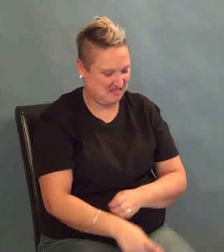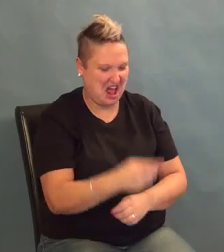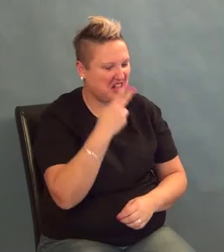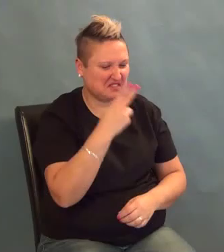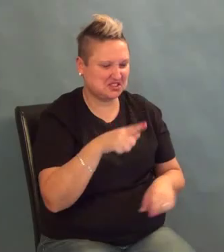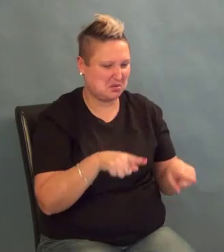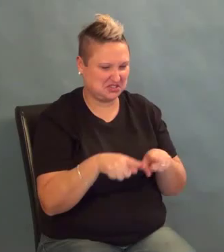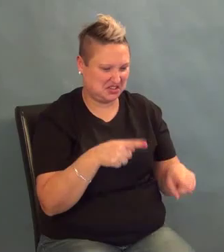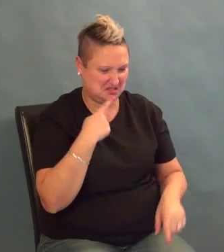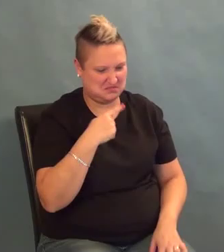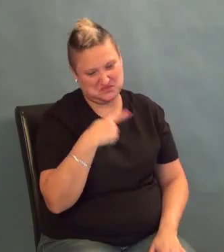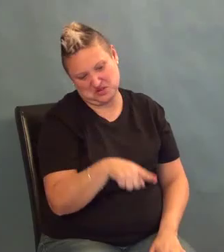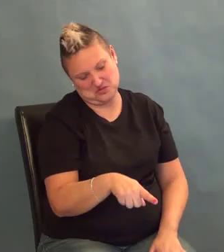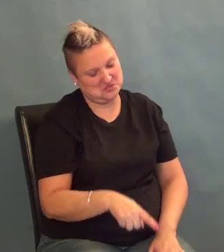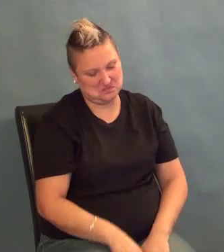Mało widzę takich znaków.